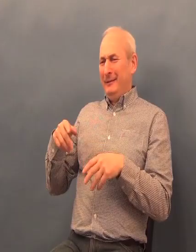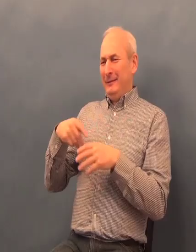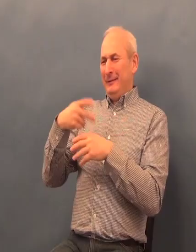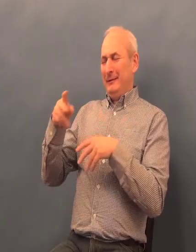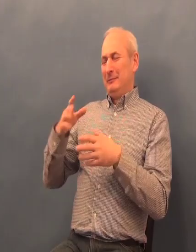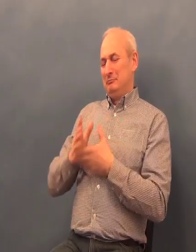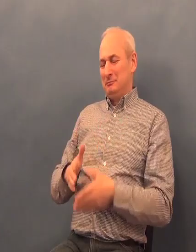I już. Następny.